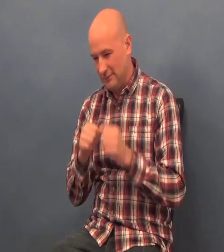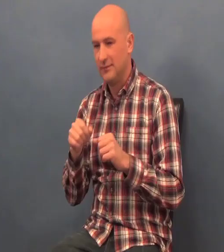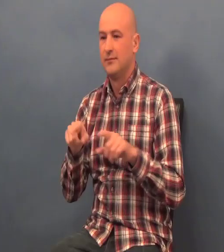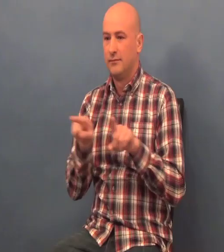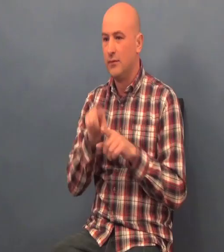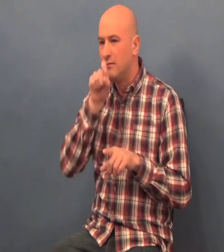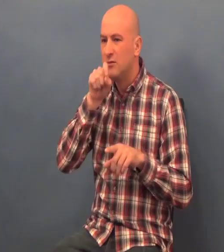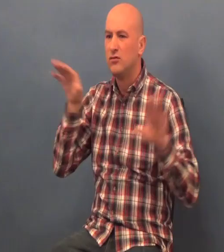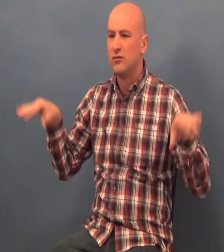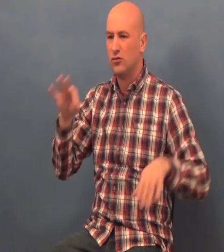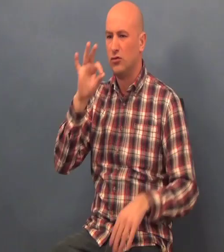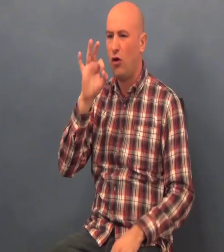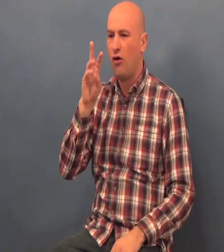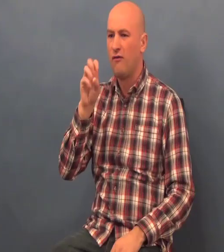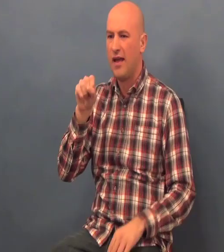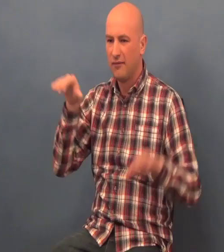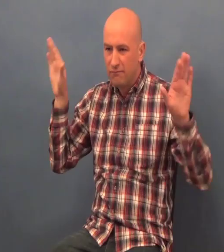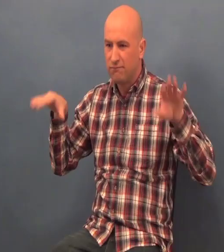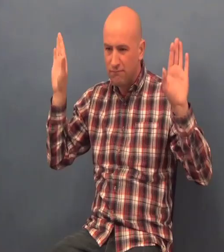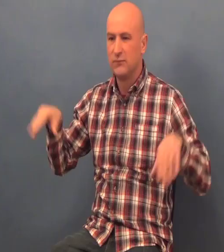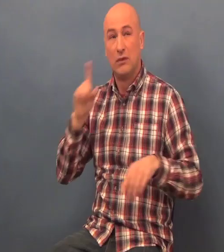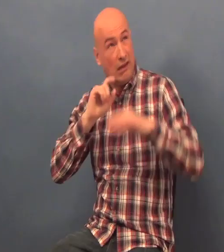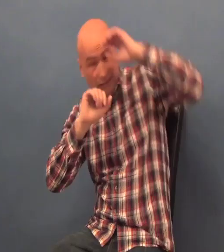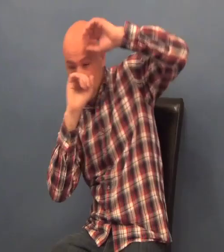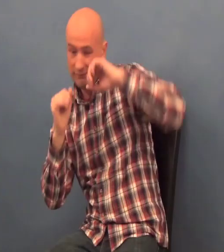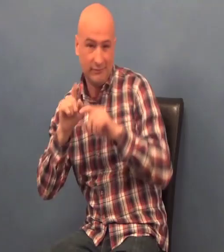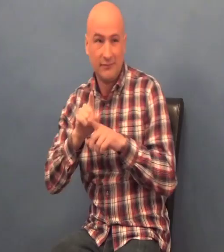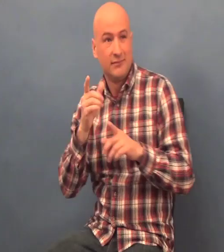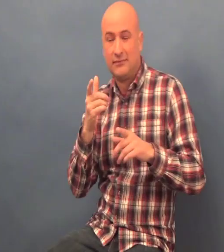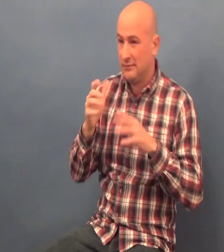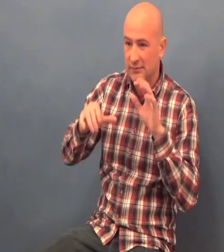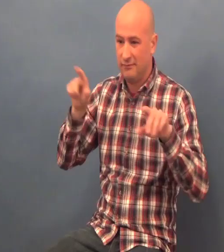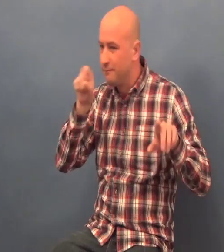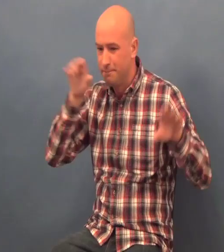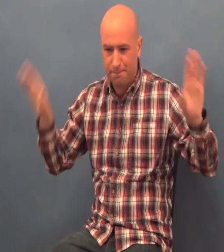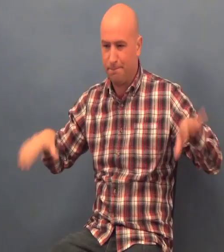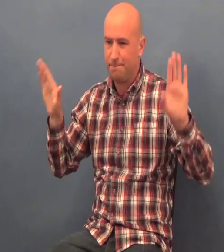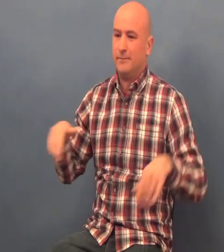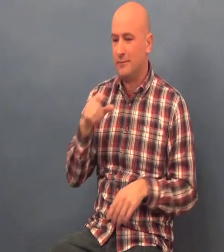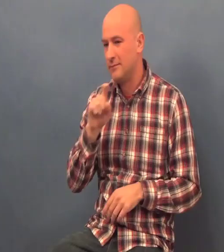Pojawia się też sowa i frunie w kierunku chłopca, który jest bardzo przestraszony.